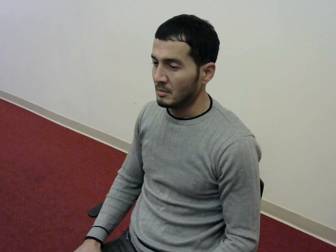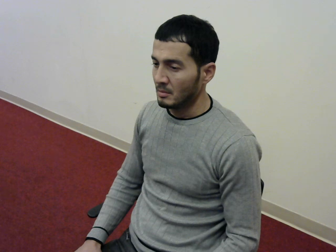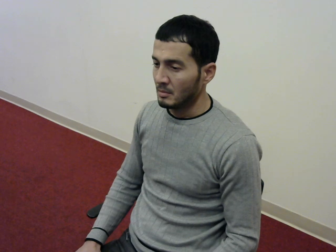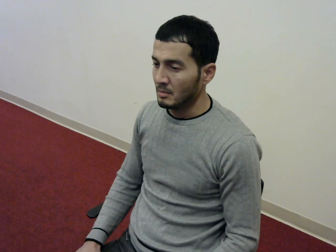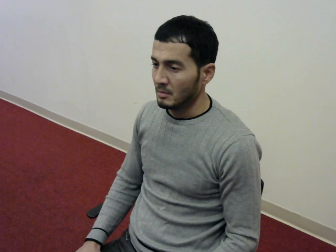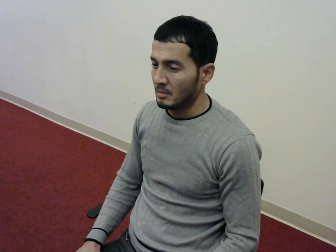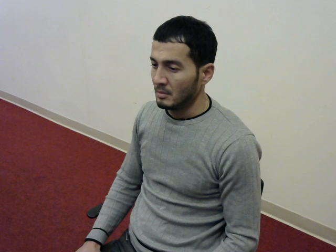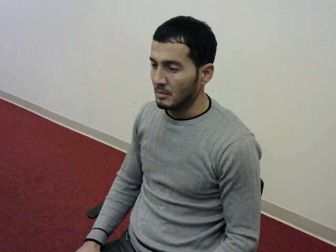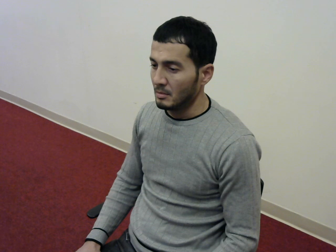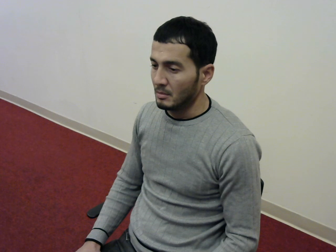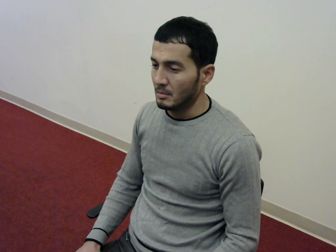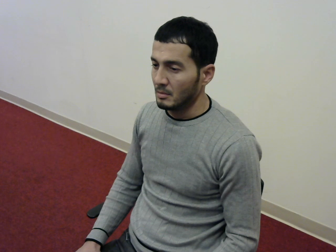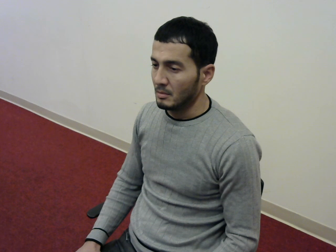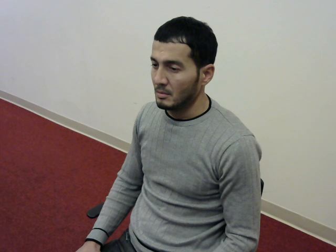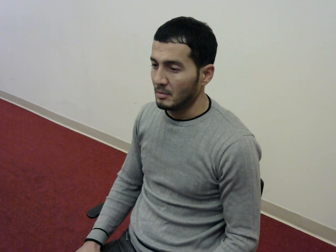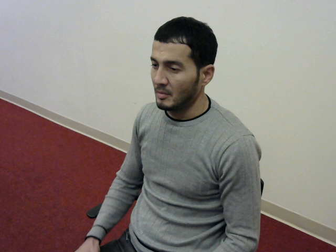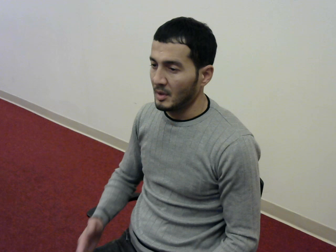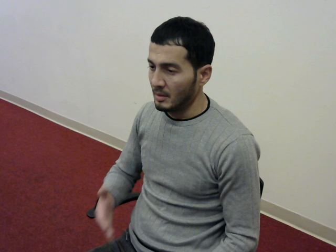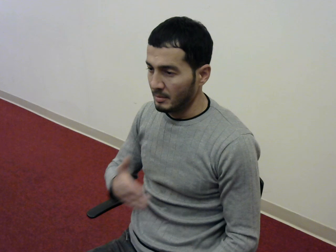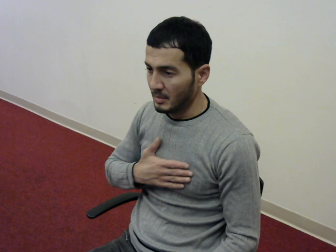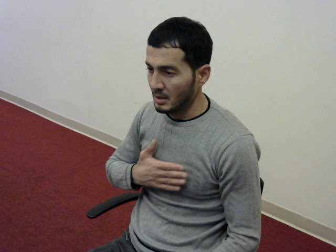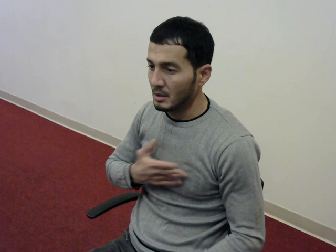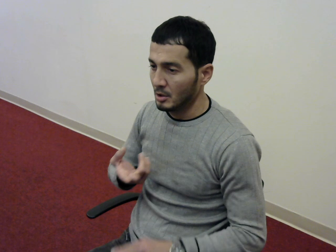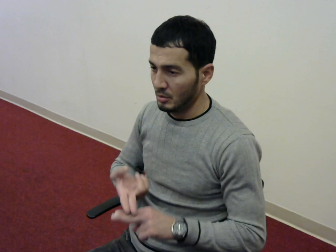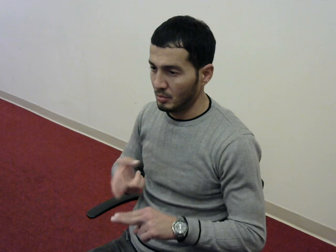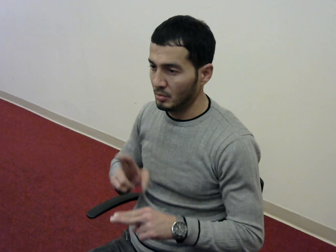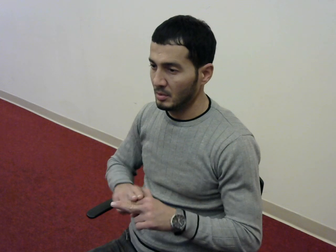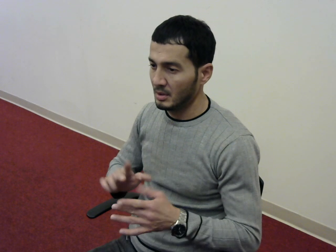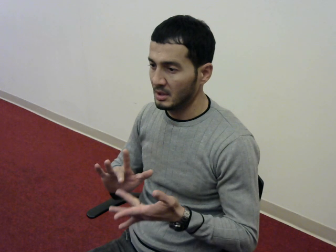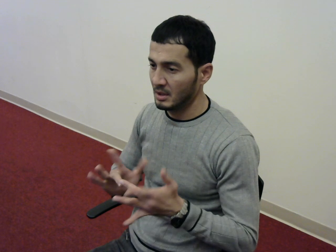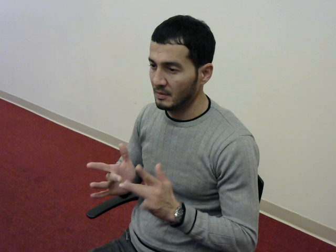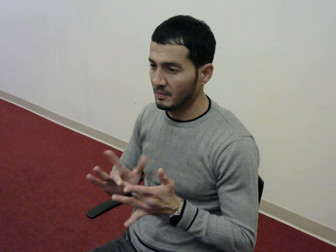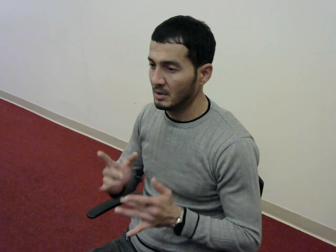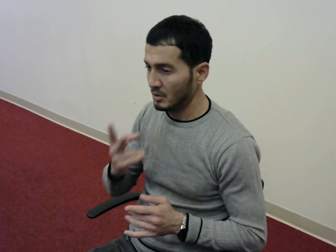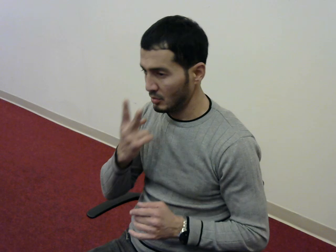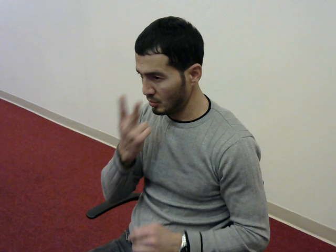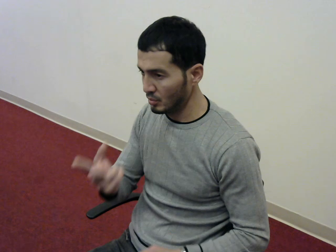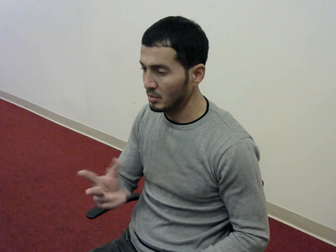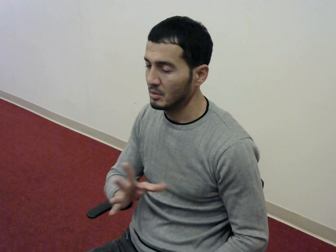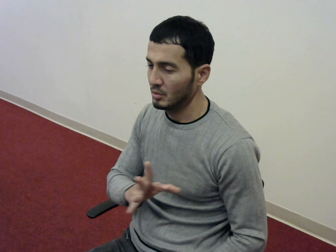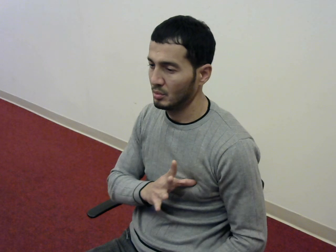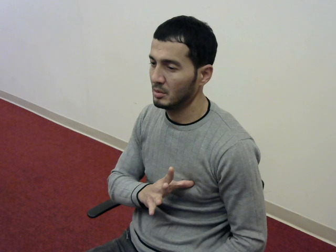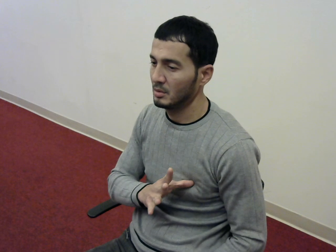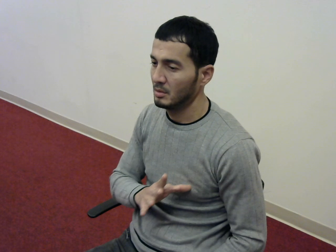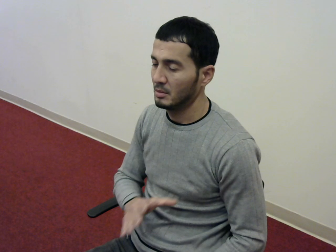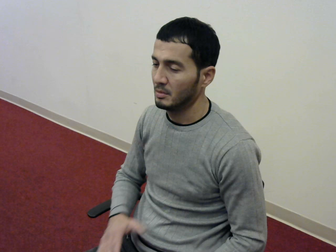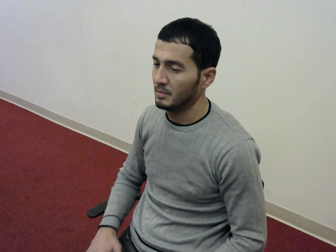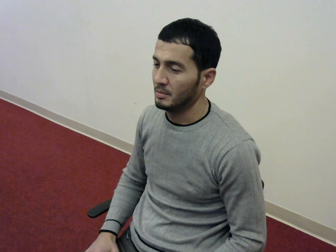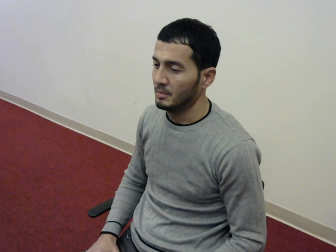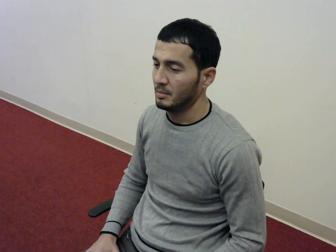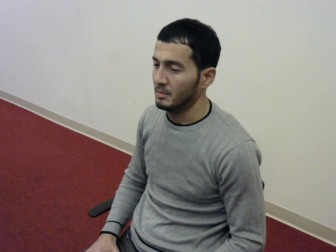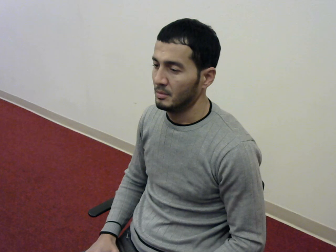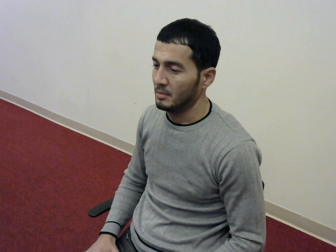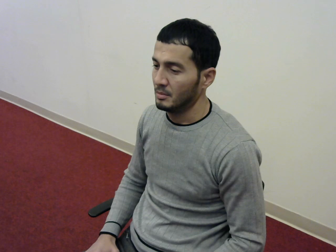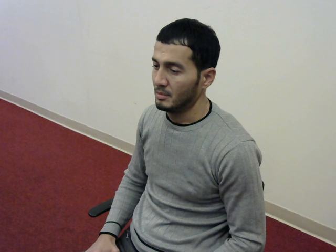Mən bunu internetdə görmüşəm